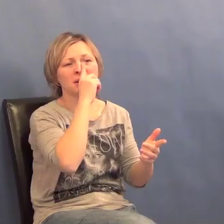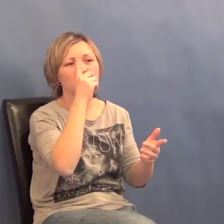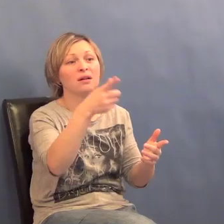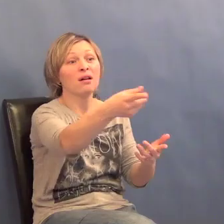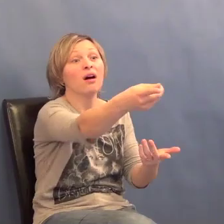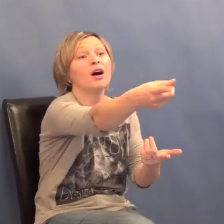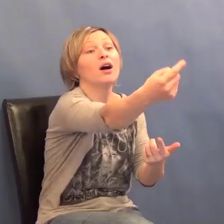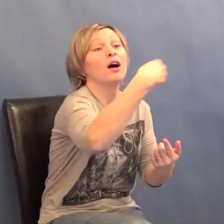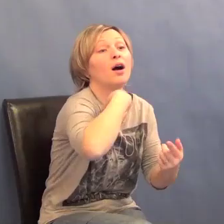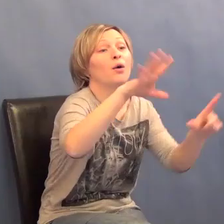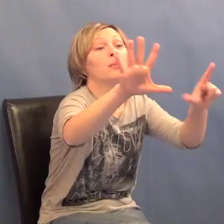Informujesz mnie, żeby na siódmą.